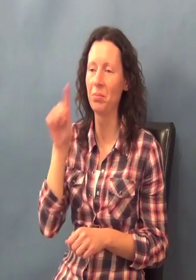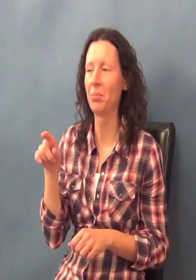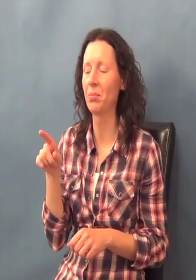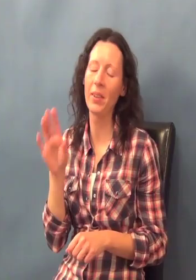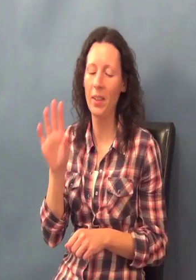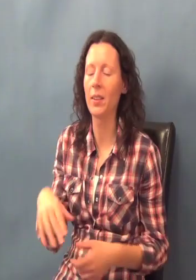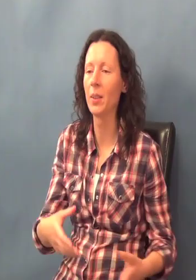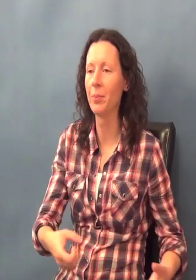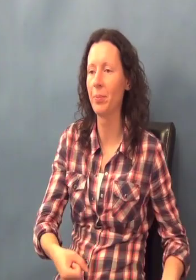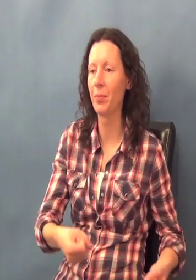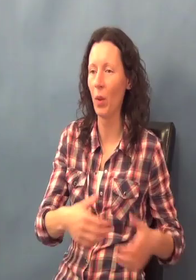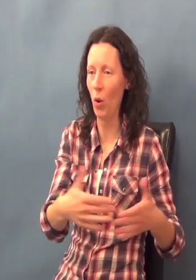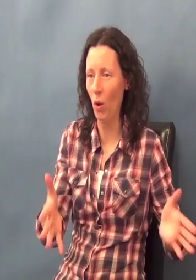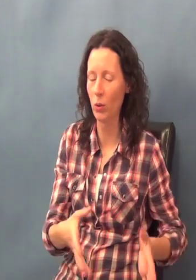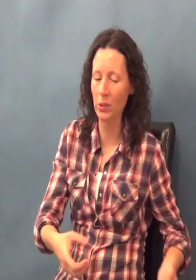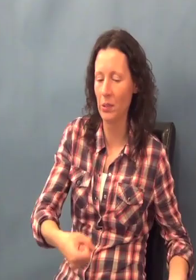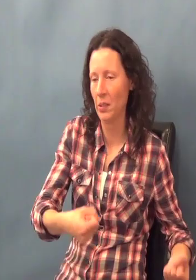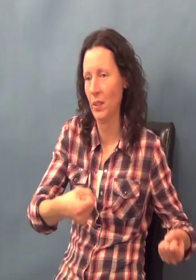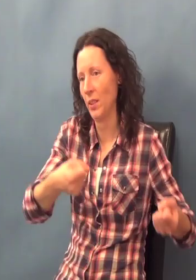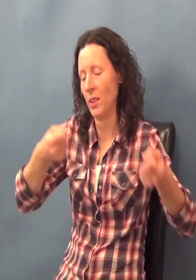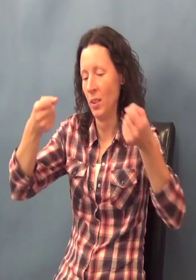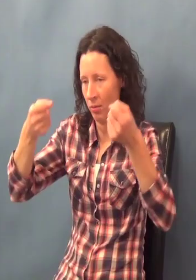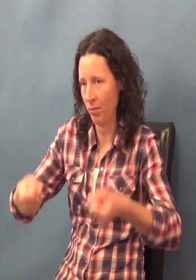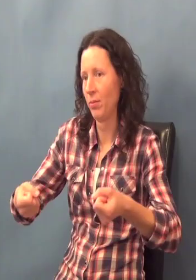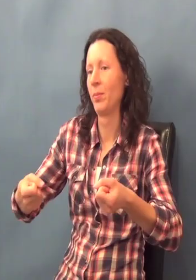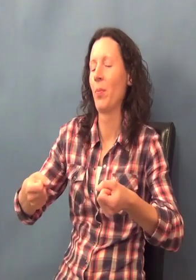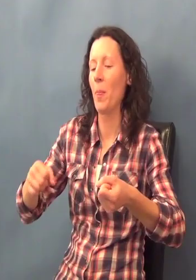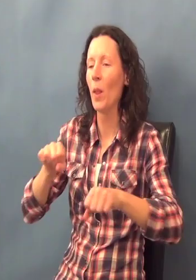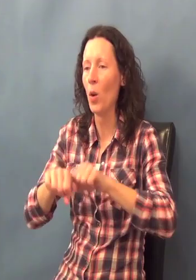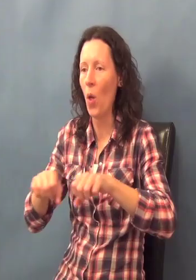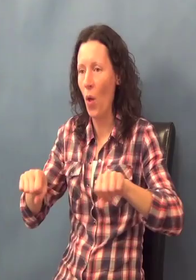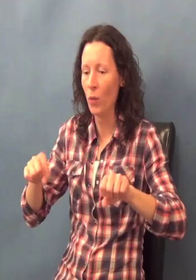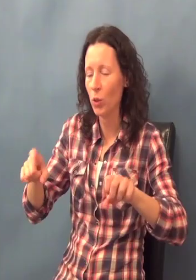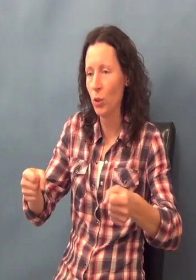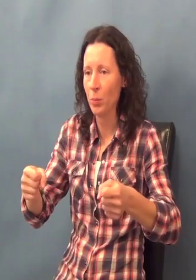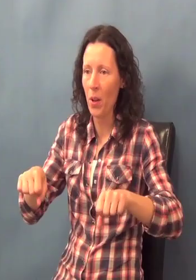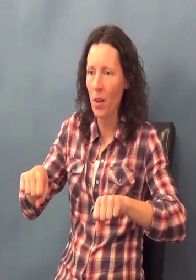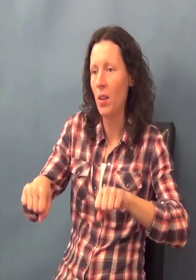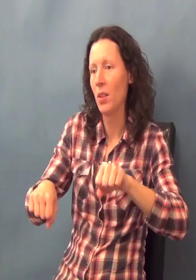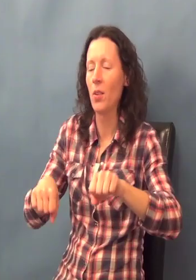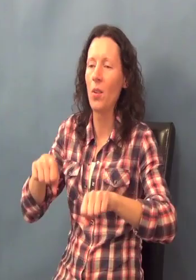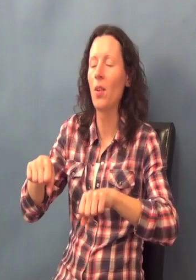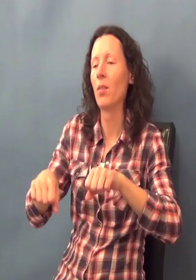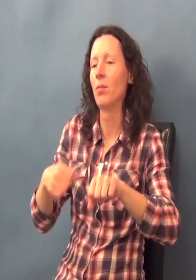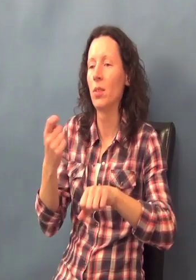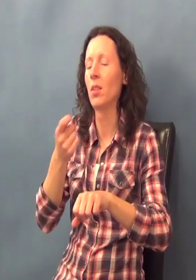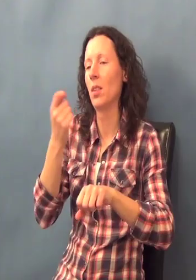Chłopiec zabiera kosz i stawia go na przód roweru, trzyma go i jedzie.